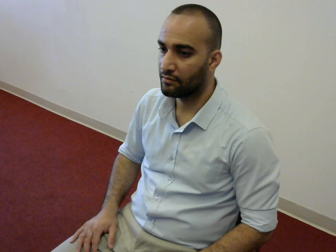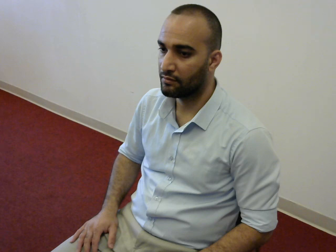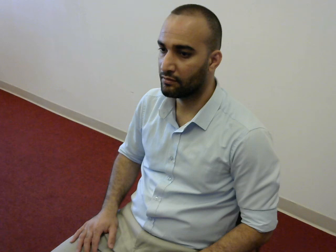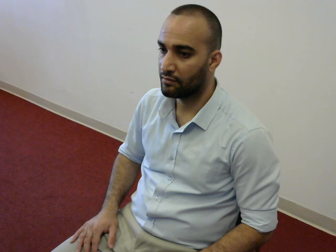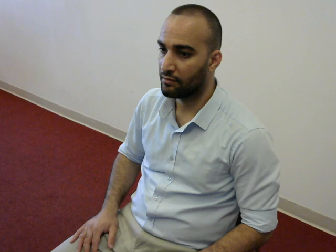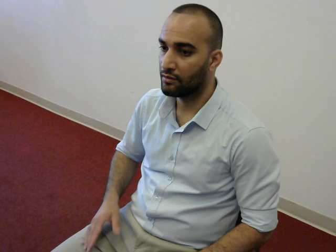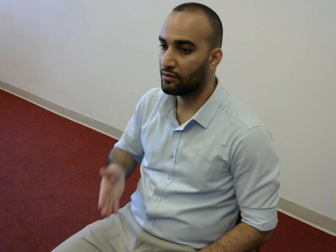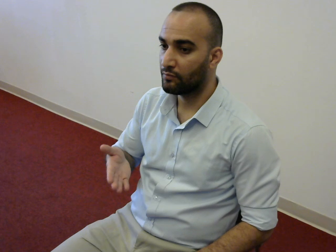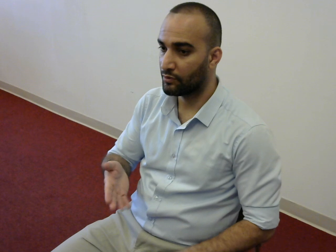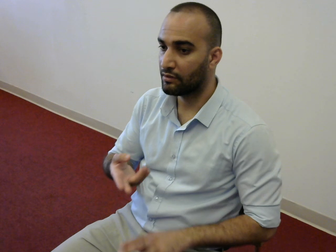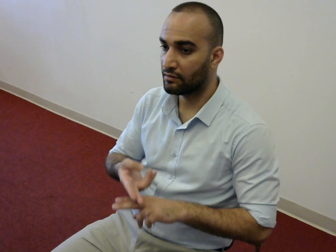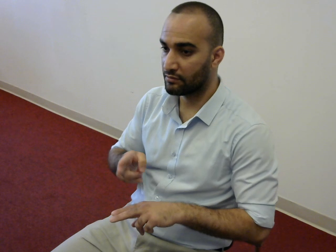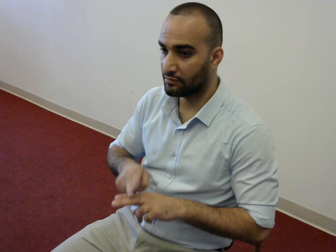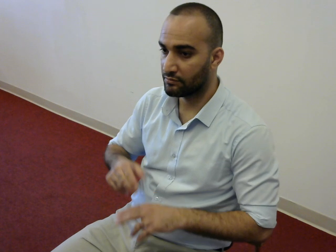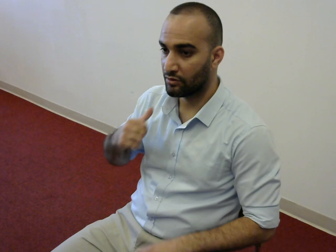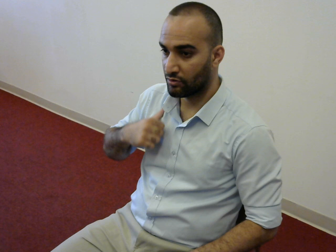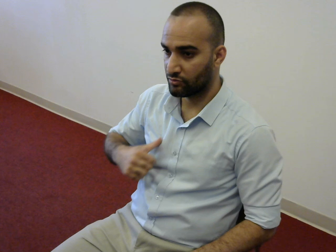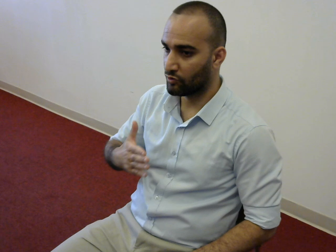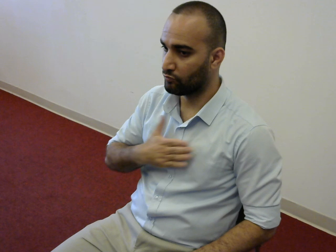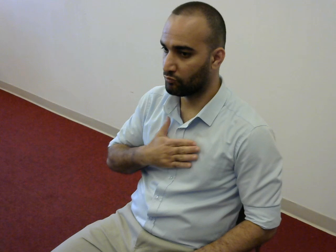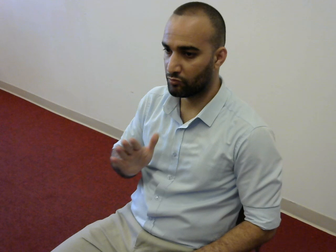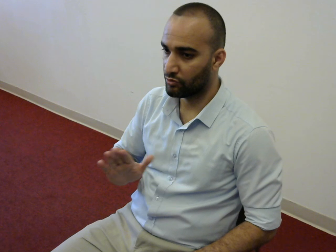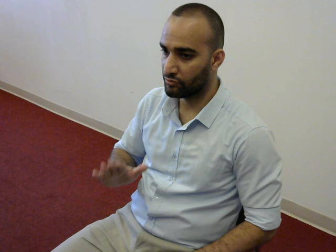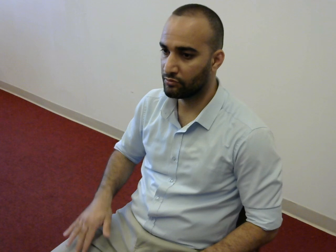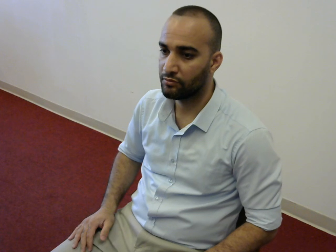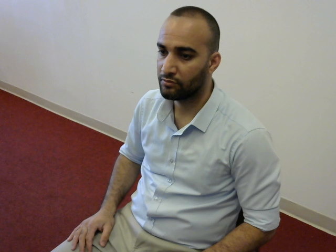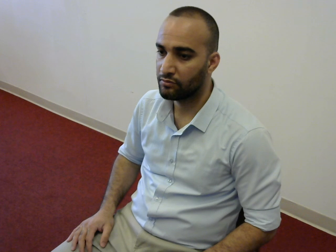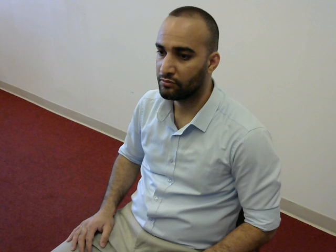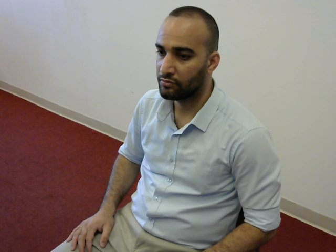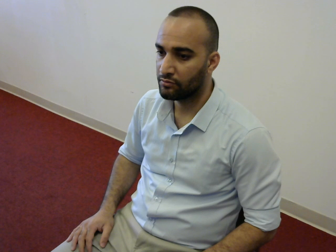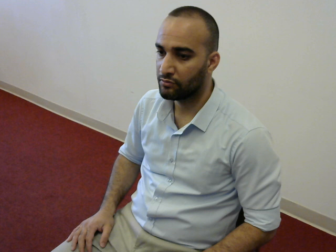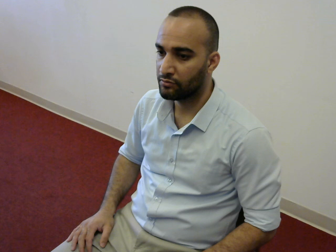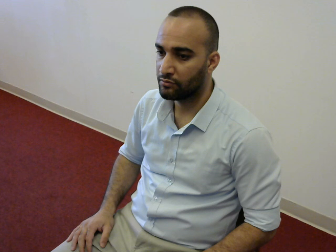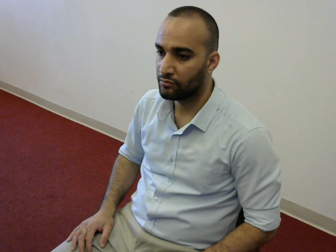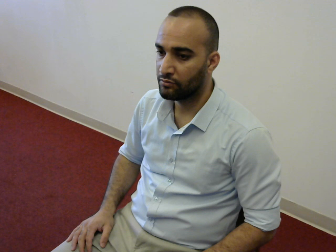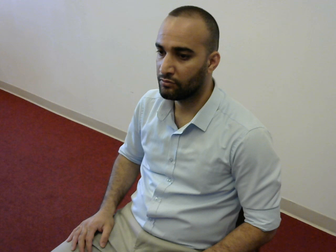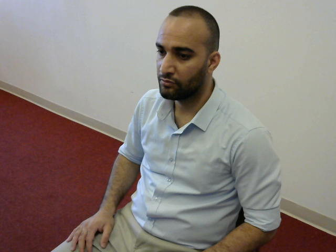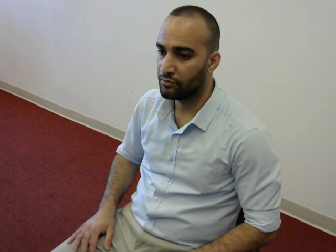Bu çanta mənim deyil